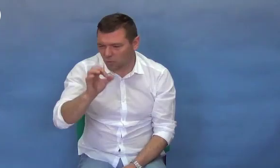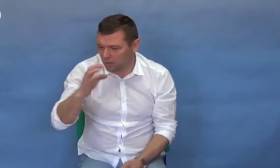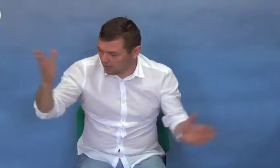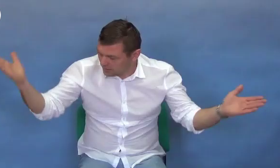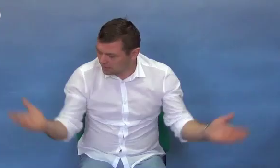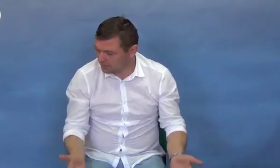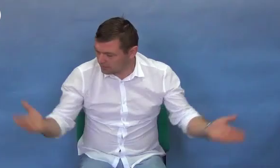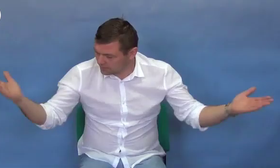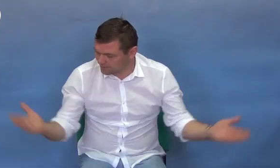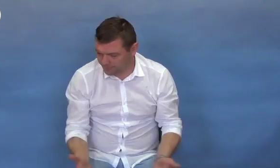Ścięty do dołu kształt.